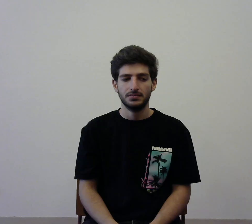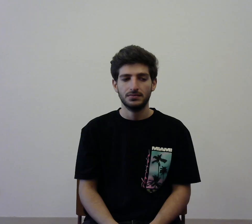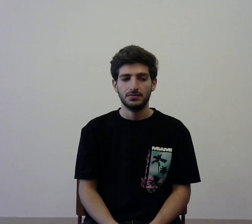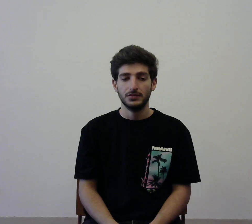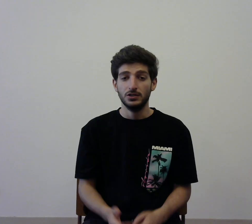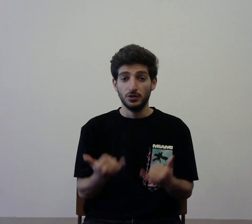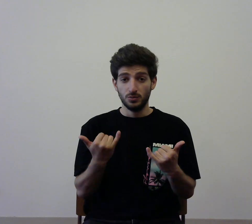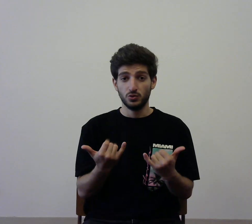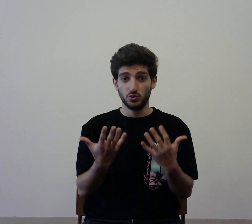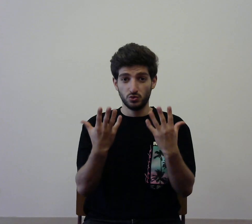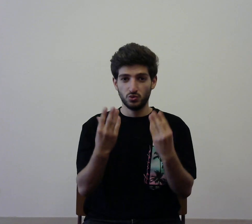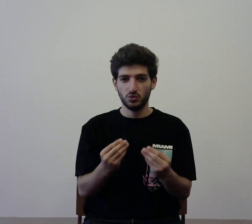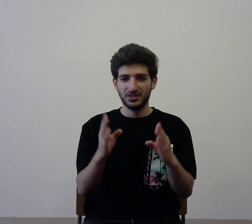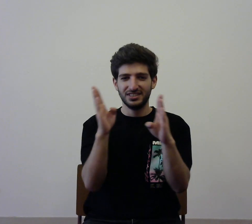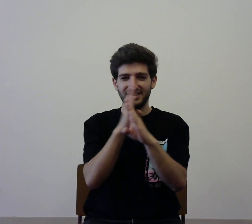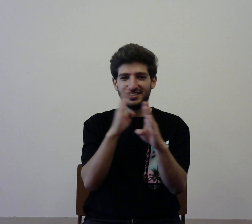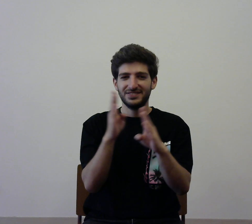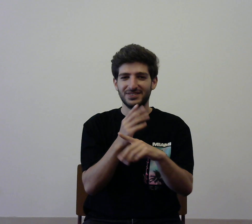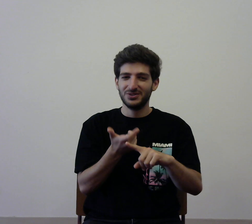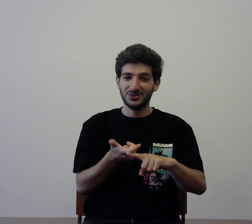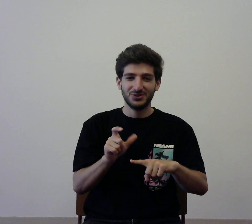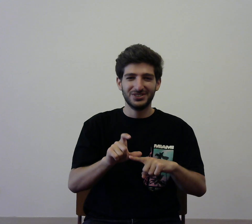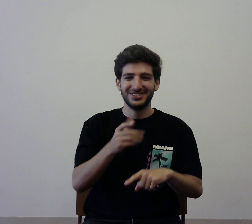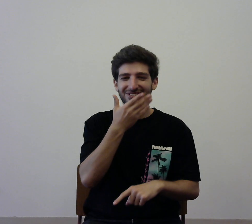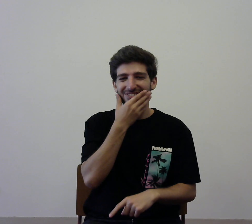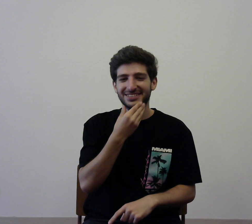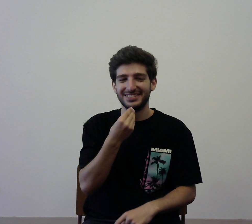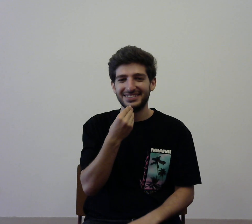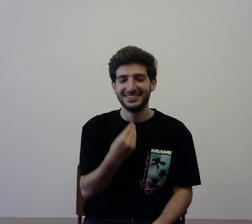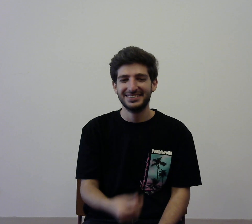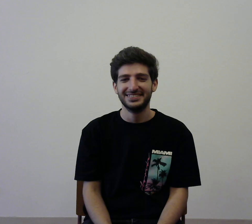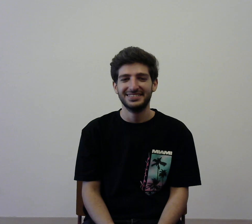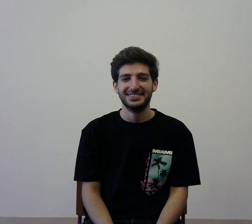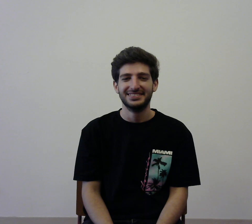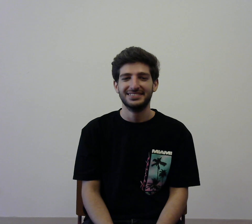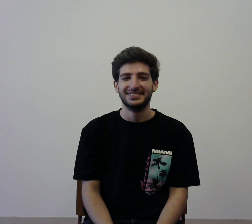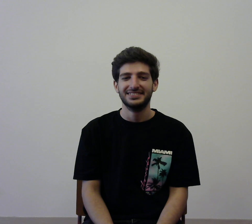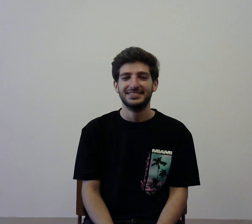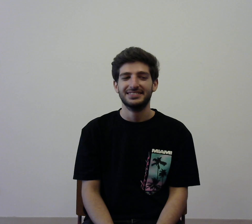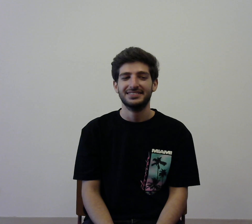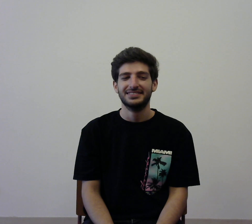Bu gün hava çox gözəldir